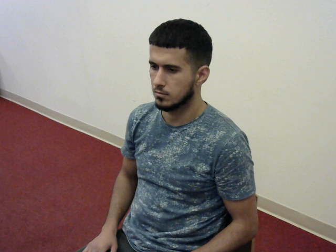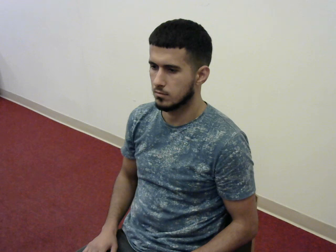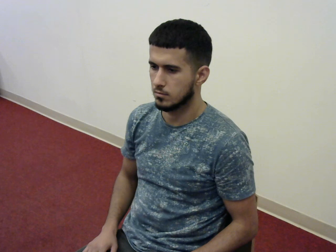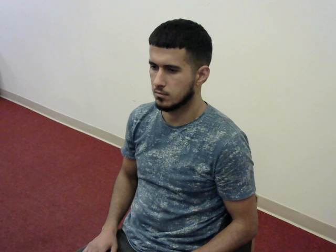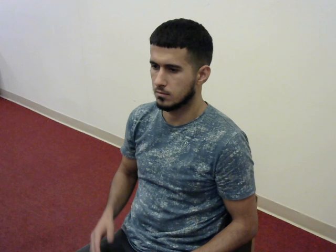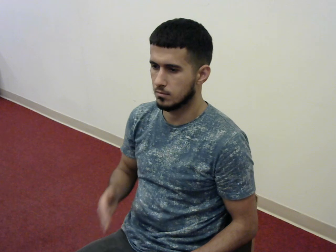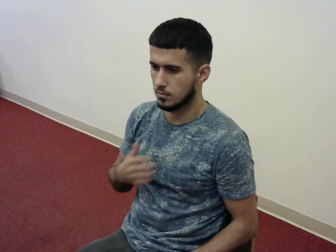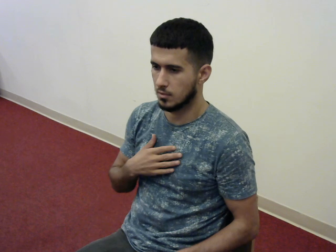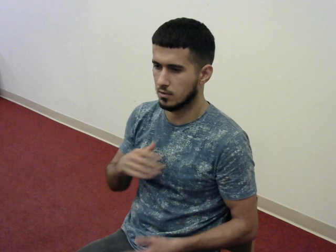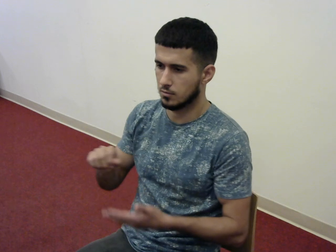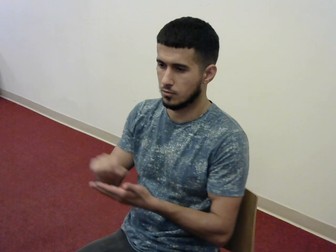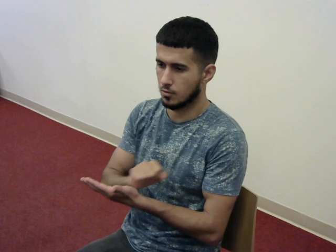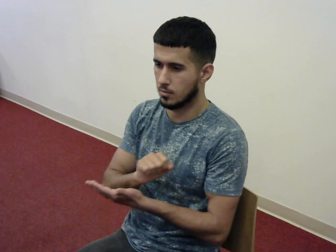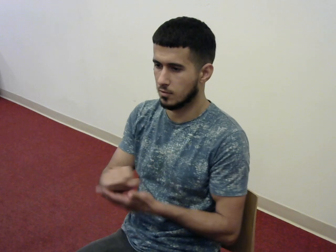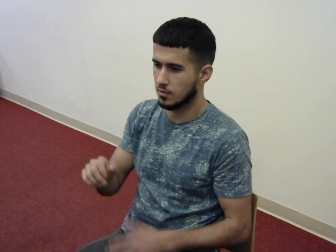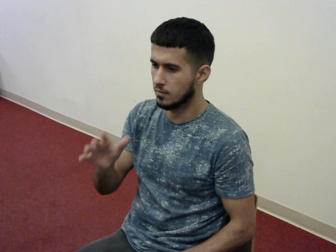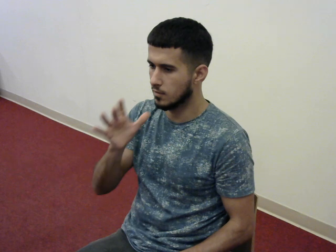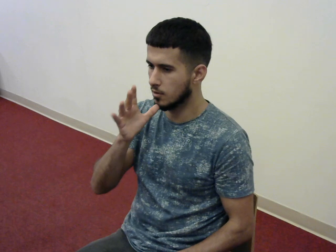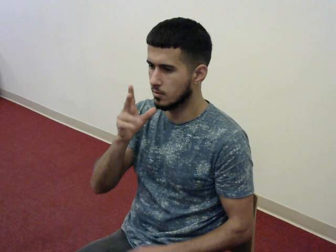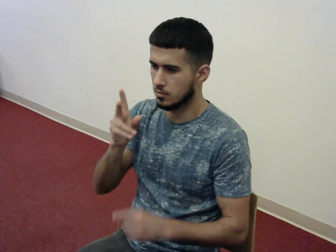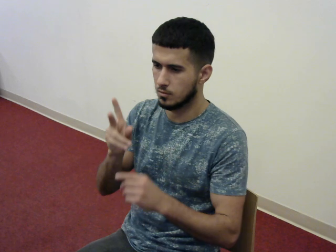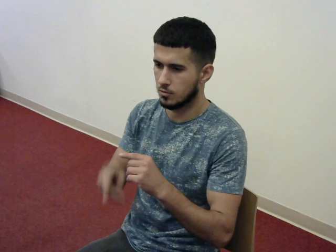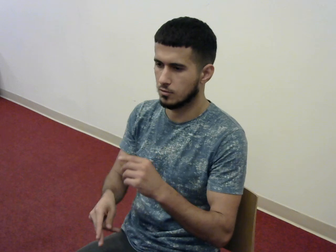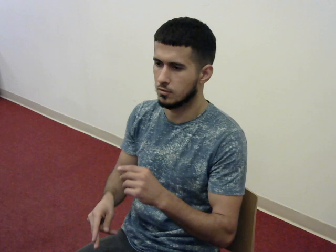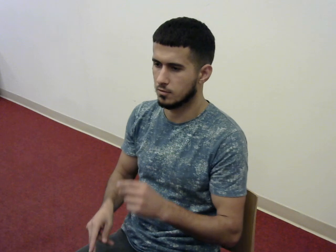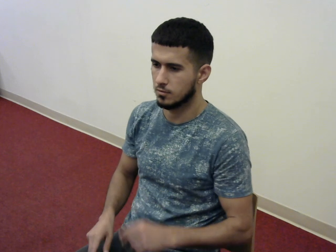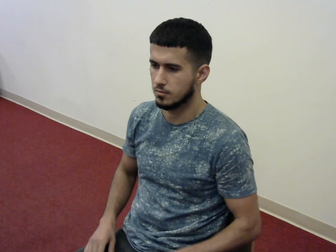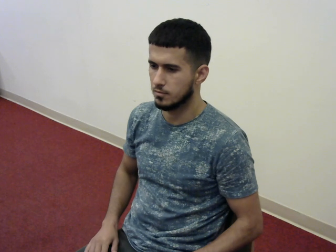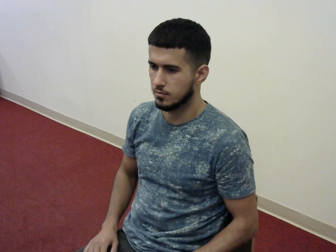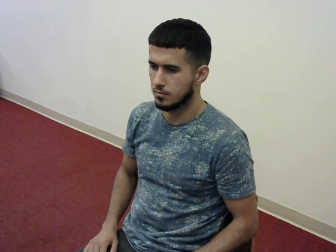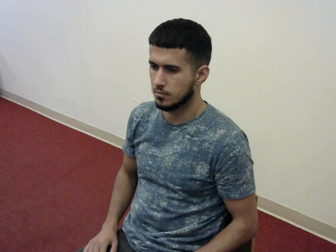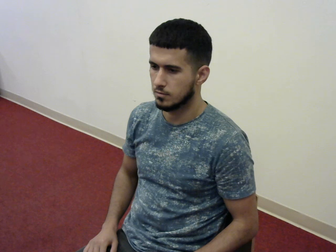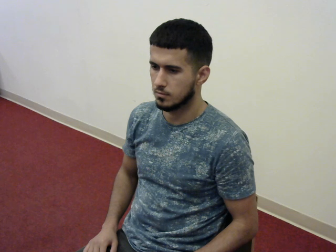Mənim sənədimin vaxtı bitib